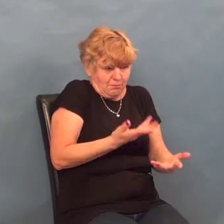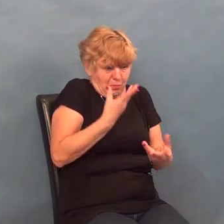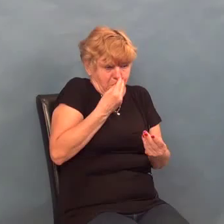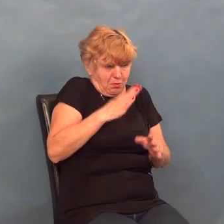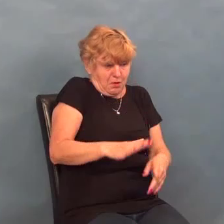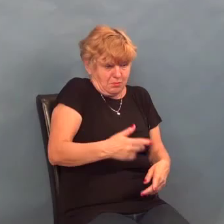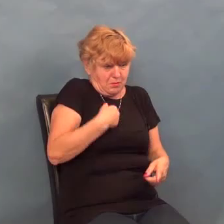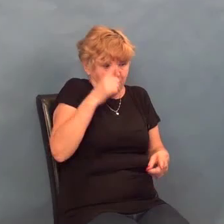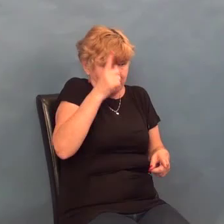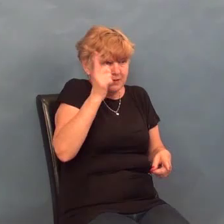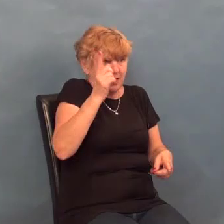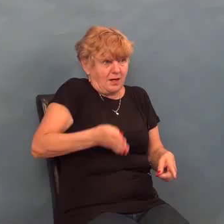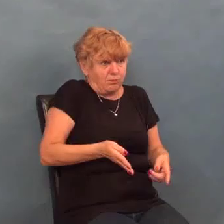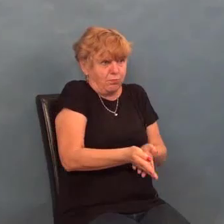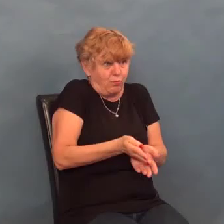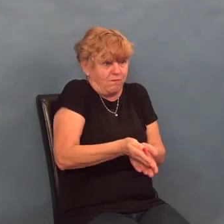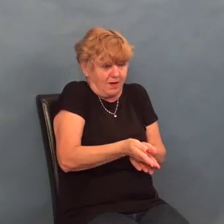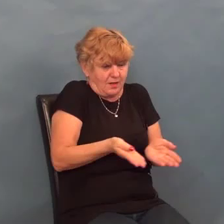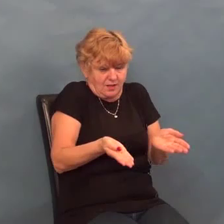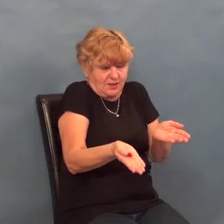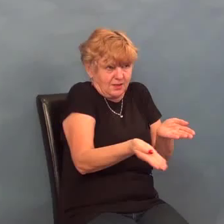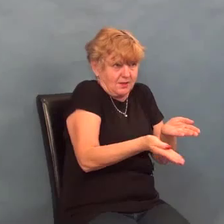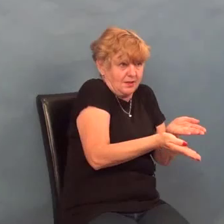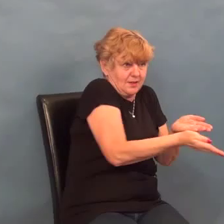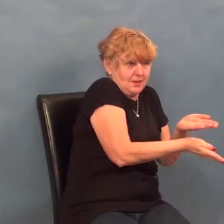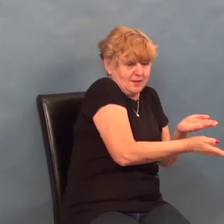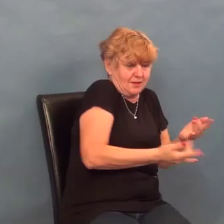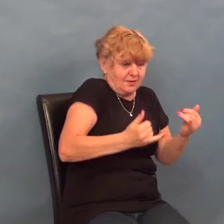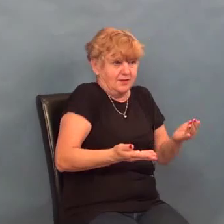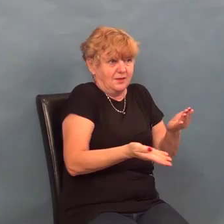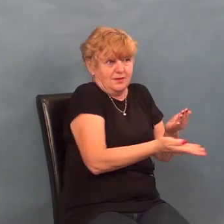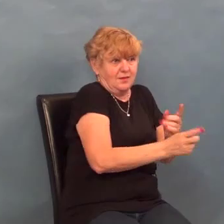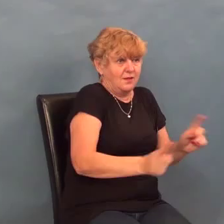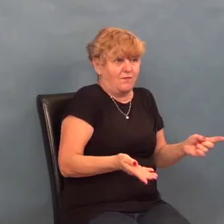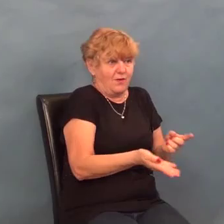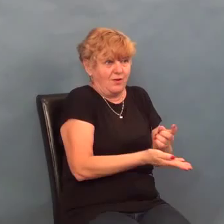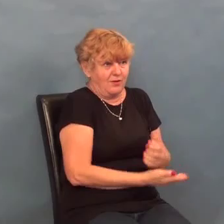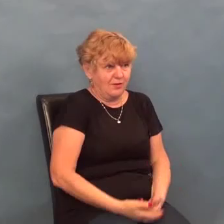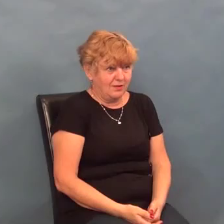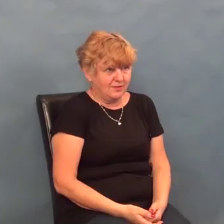Po co to jest pokazane? Ja myślę, że nie wolno odpiłowywać nóg od ławki.